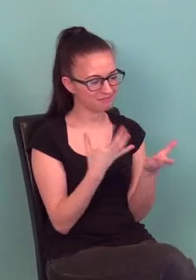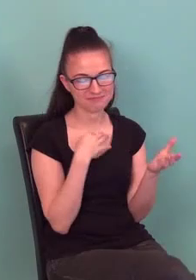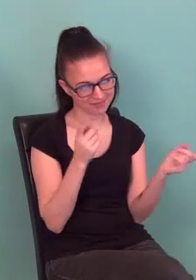Obojętnie.